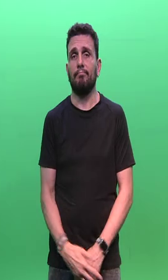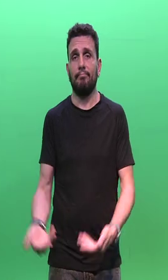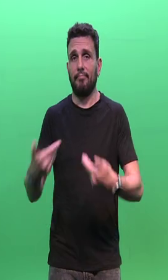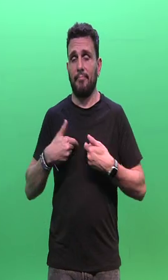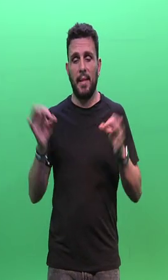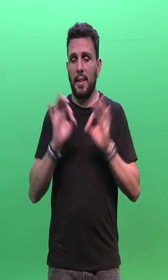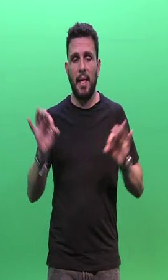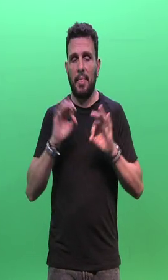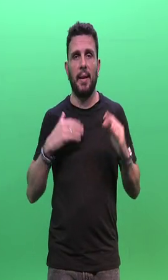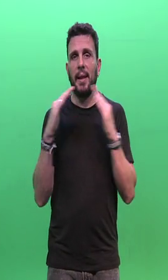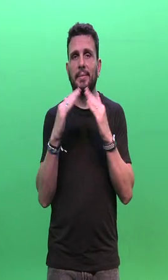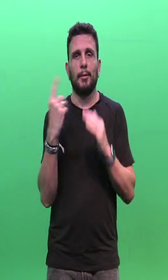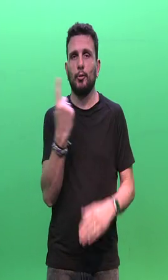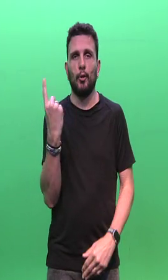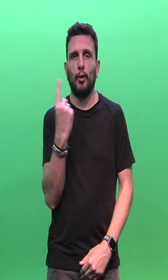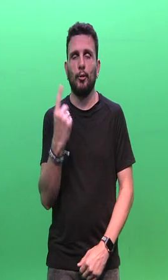No m'ajuda ningú, estic sol a casa.